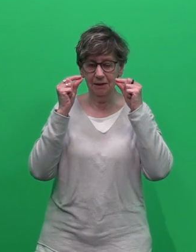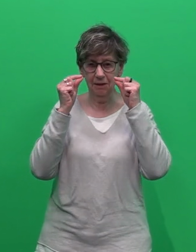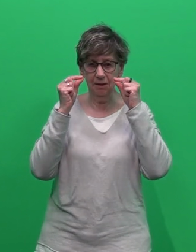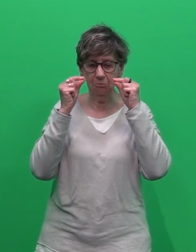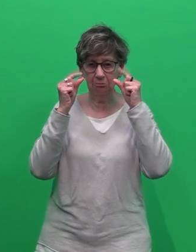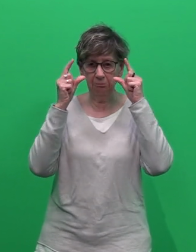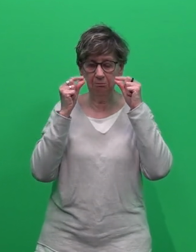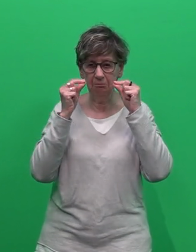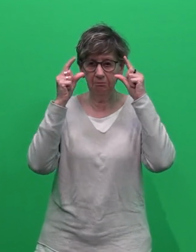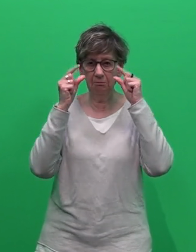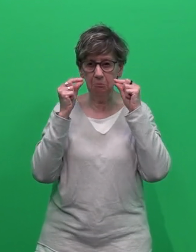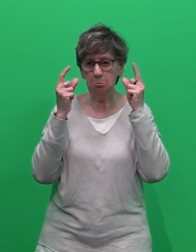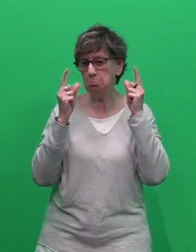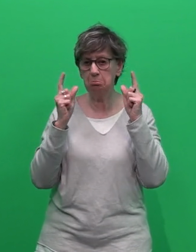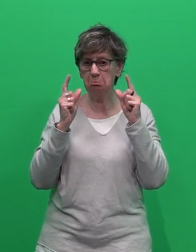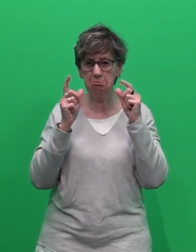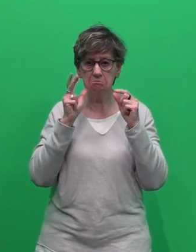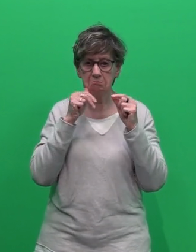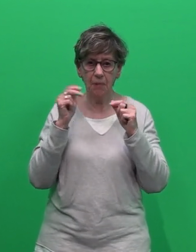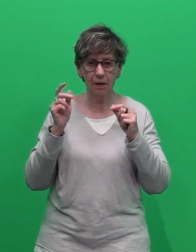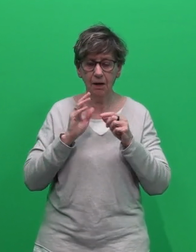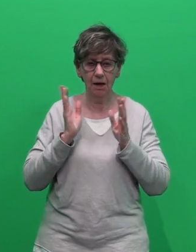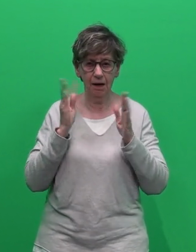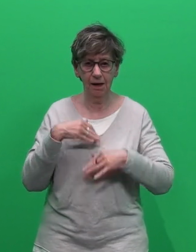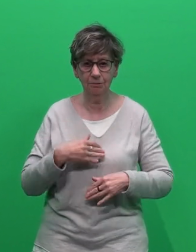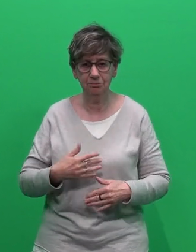Quan tanco i obro els ulls no em fa mal, no.